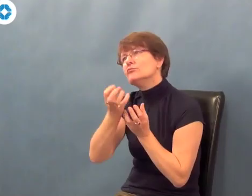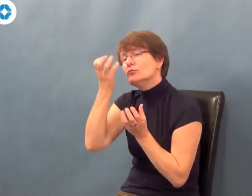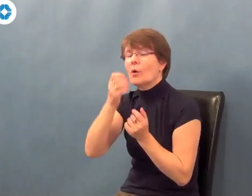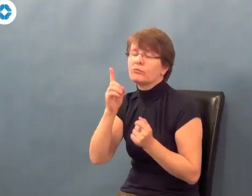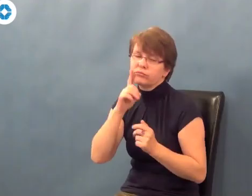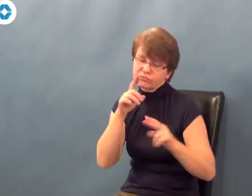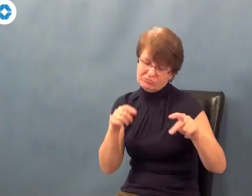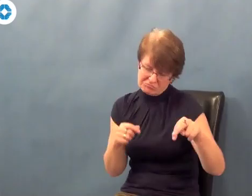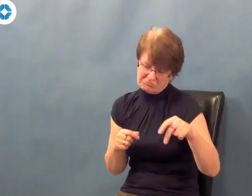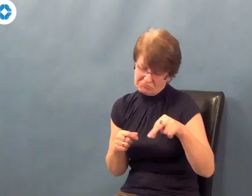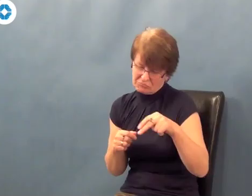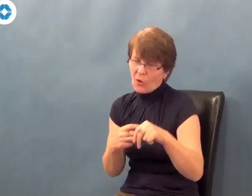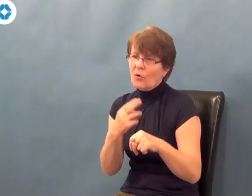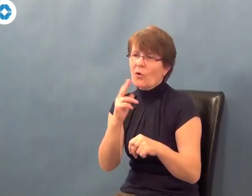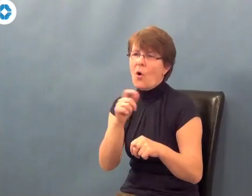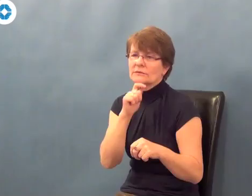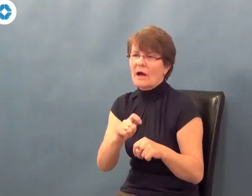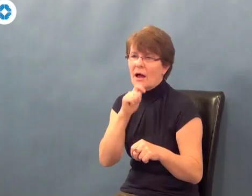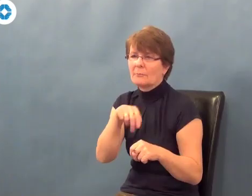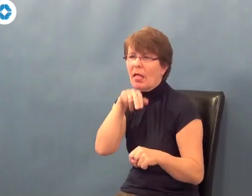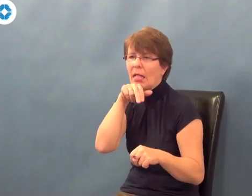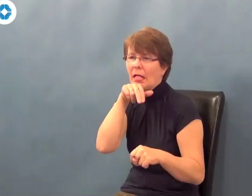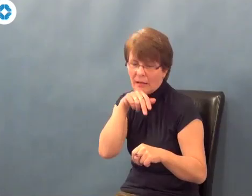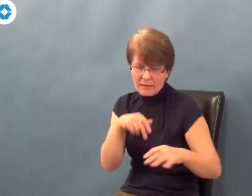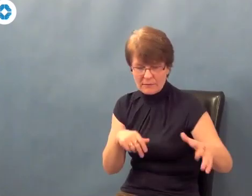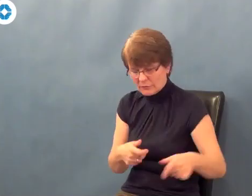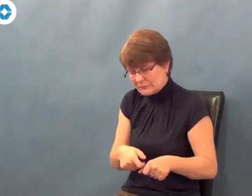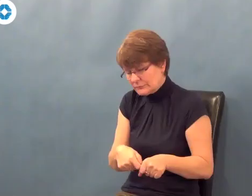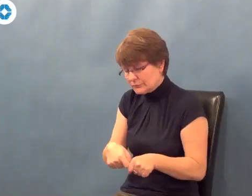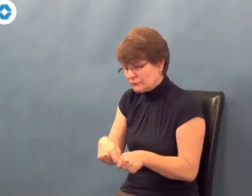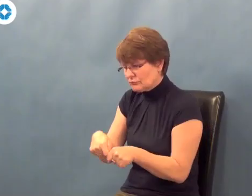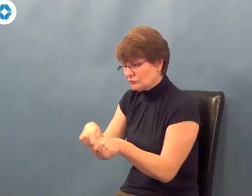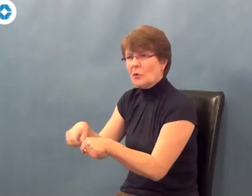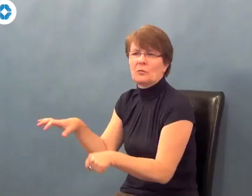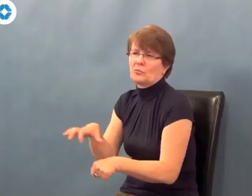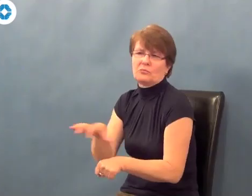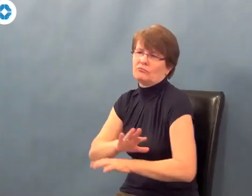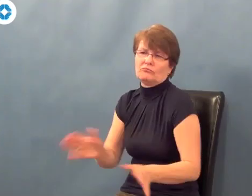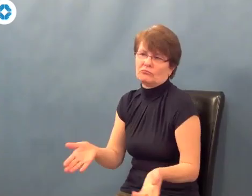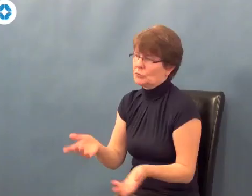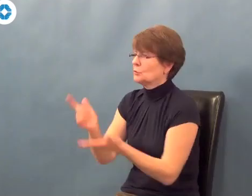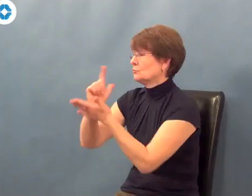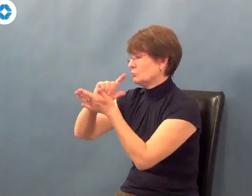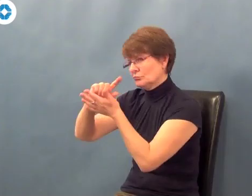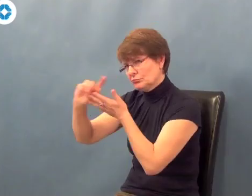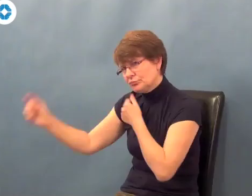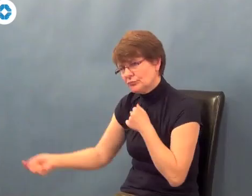Przechodzi mężczyzna z kozą na sznurku. Niczego nie kradną, idą dalej.